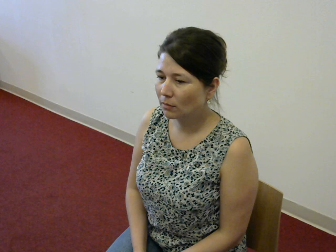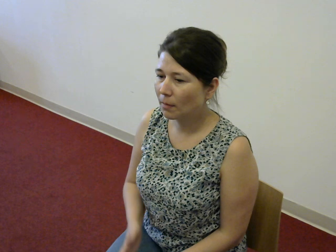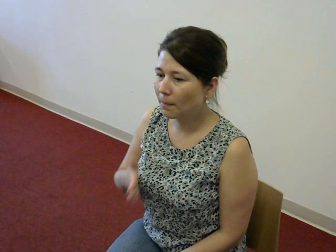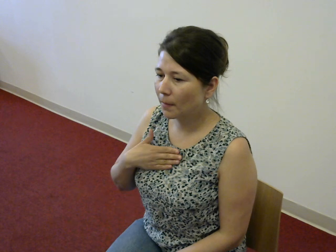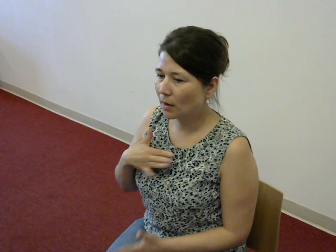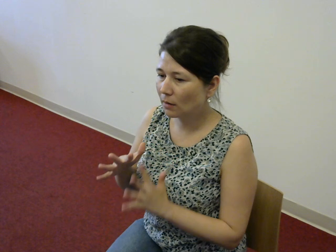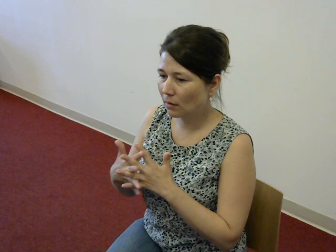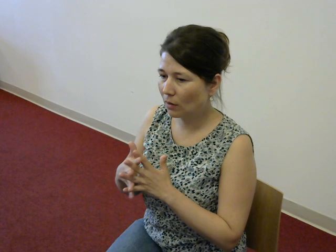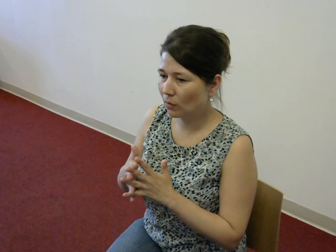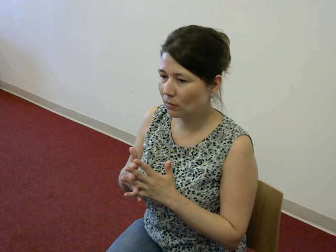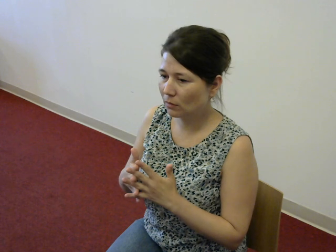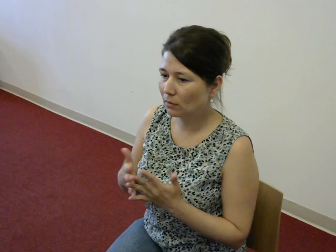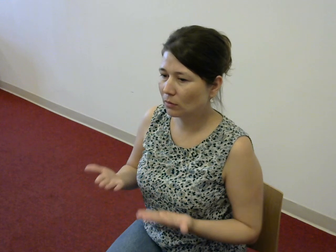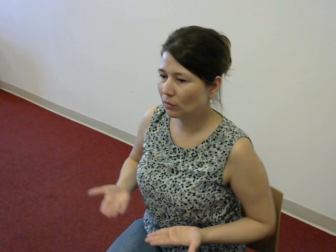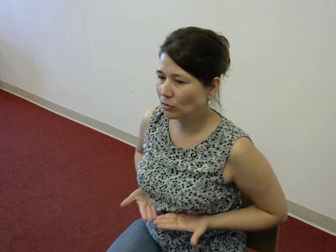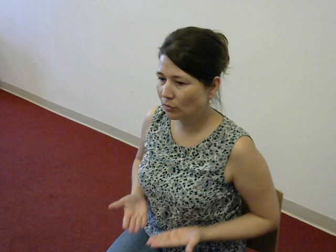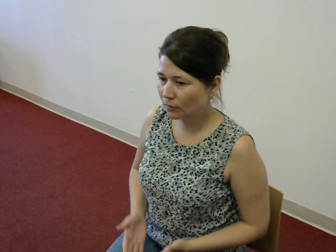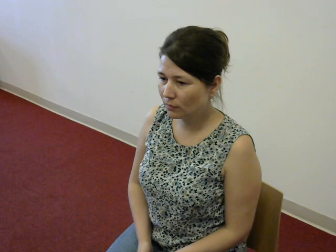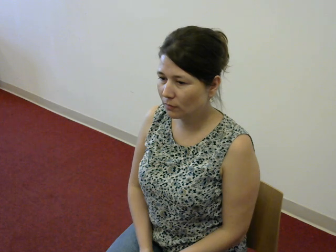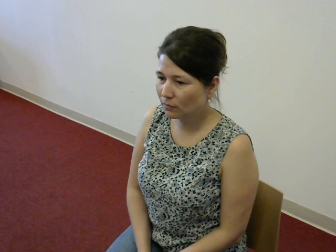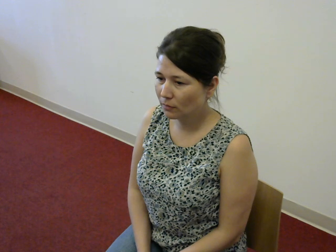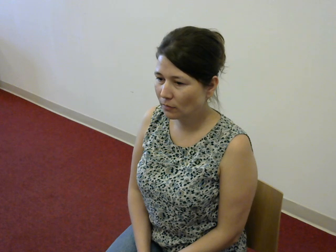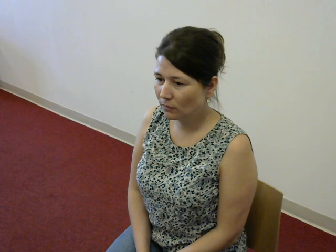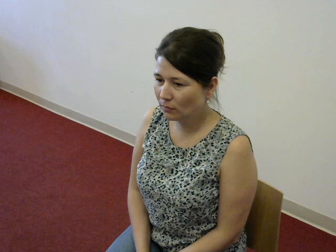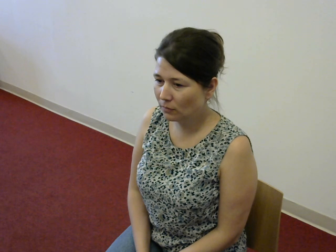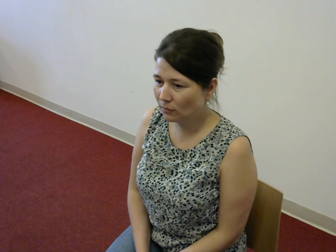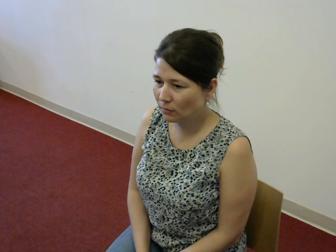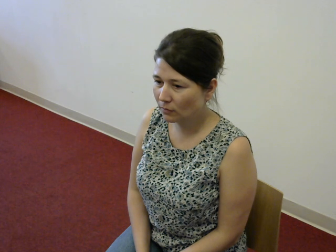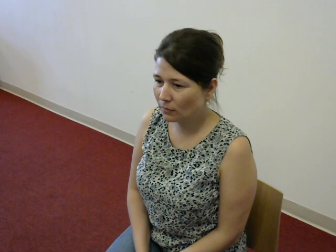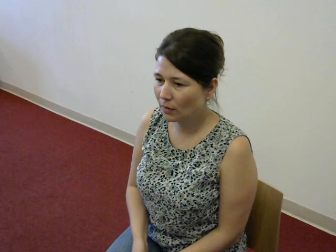Mən rayonda yaşayıram